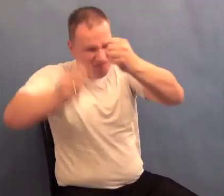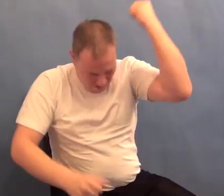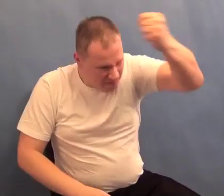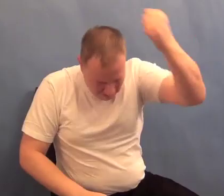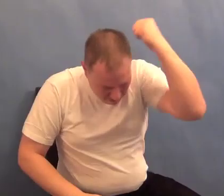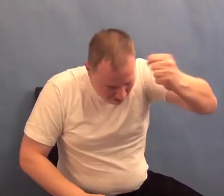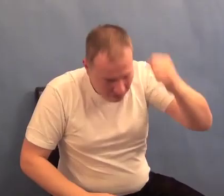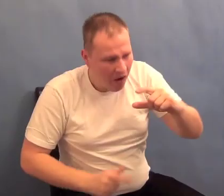Zaczęła krzyczeć.